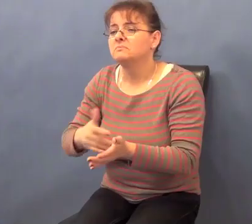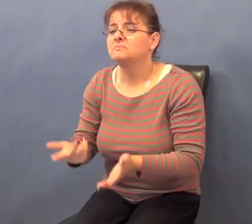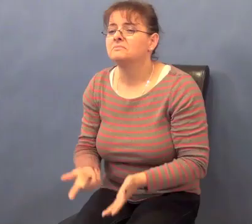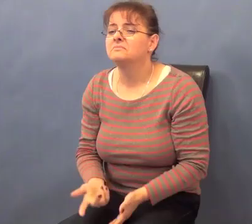Czegoś potrzebujesz?